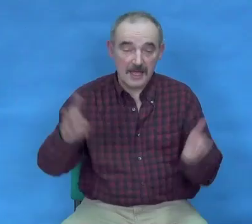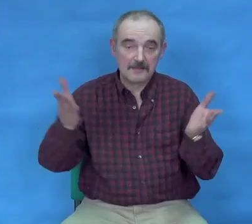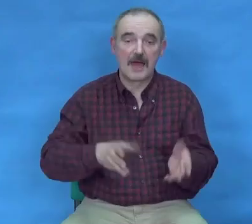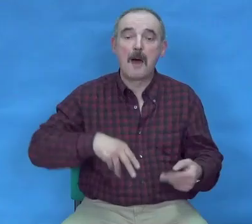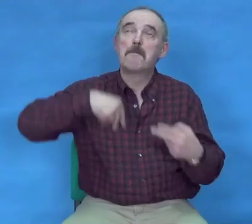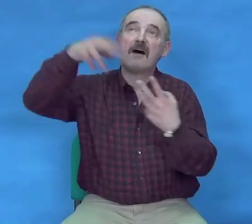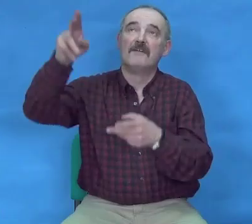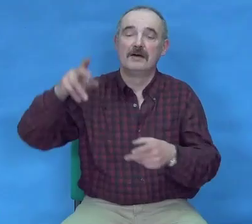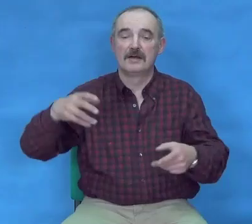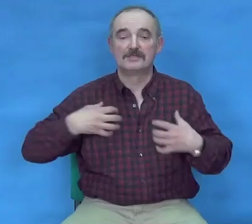Z tego dołu nie ma powrotu.